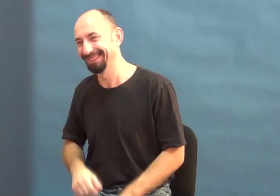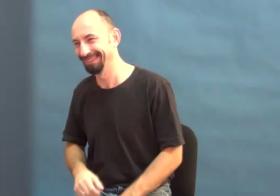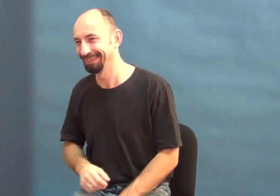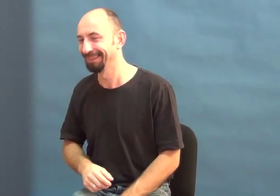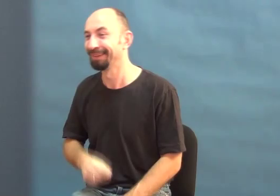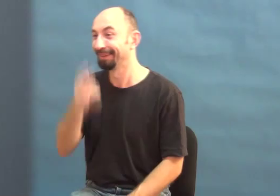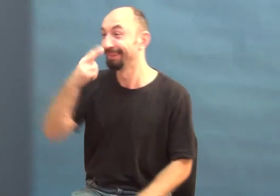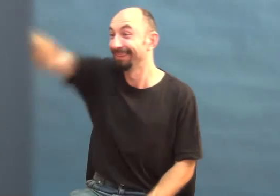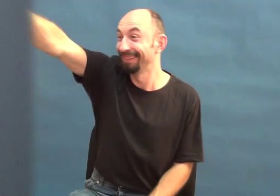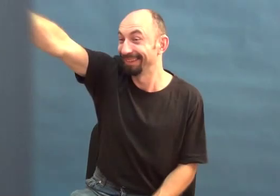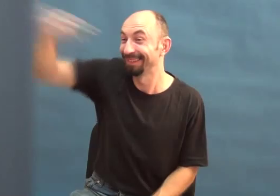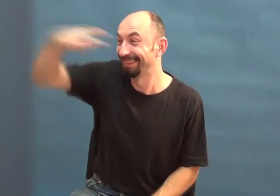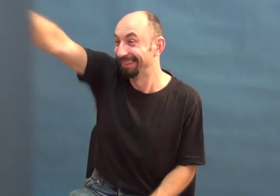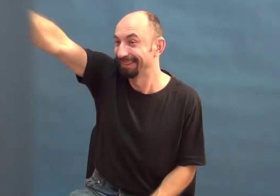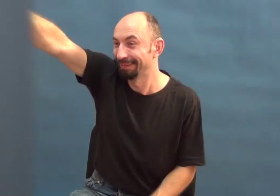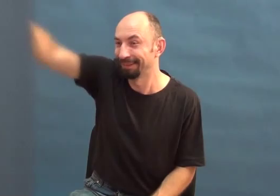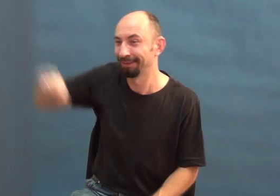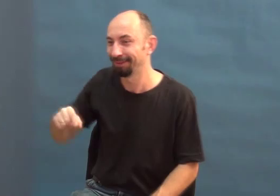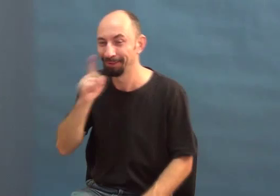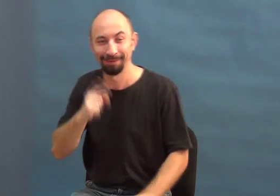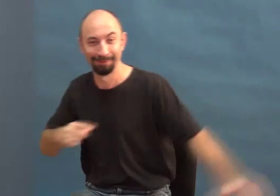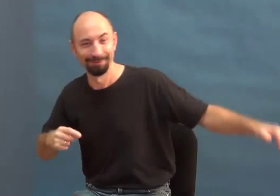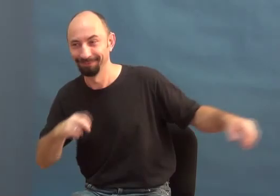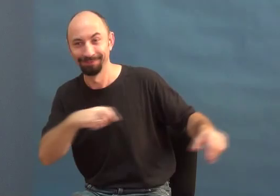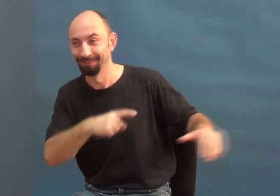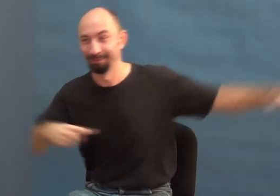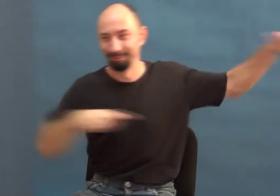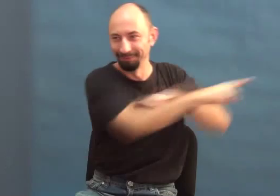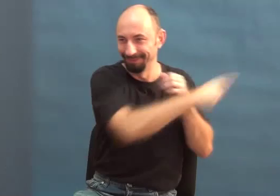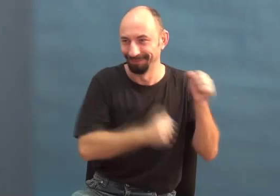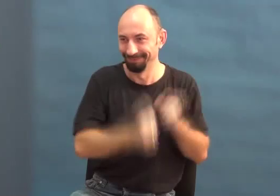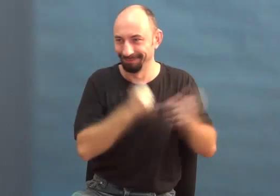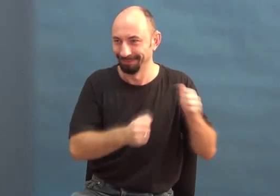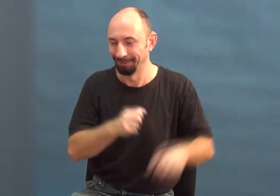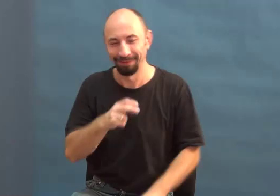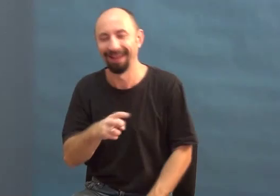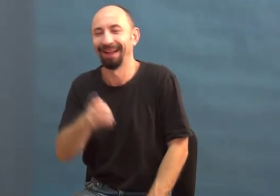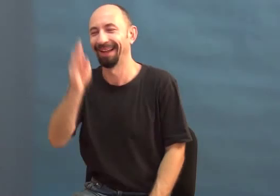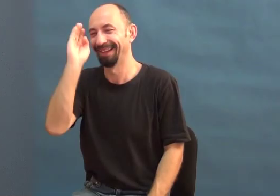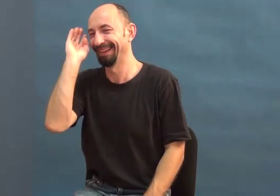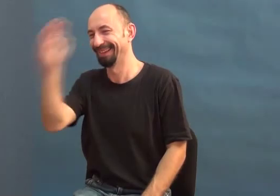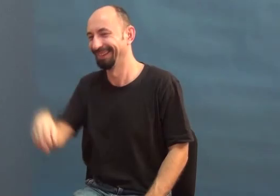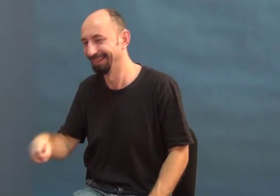Chłopak pokazuje, coś jest z tam, policjant się odwrócił i spojrzał, a chłopak uciekł.